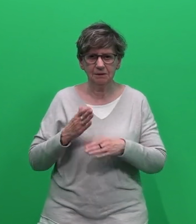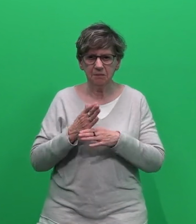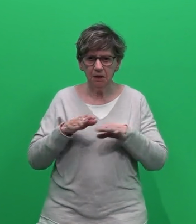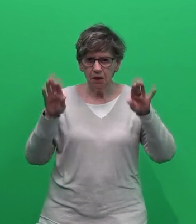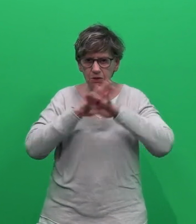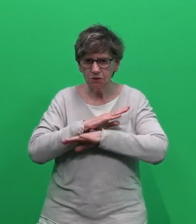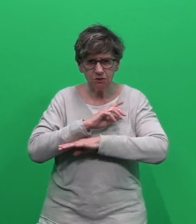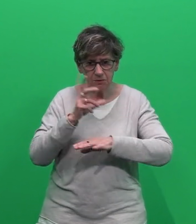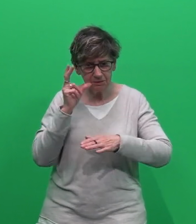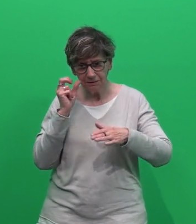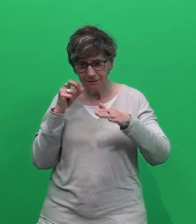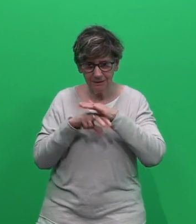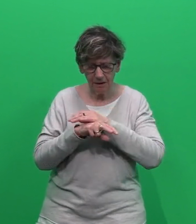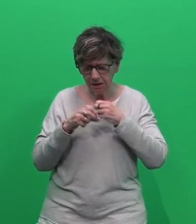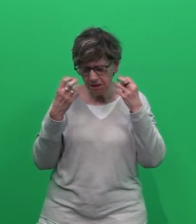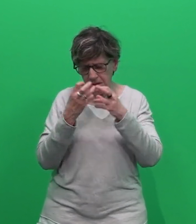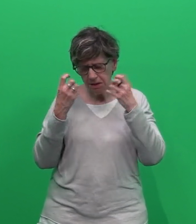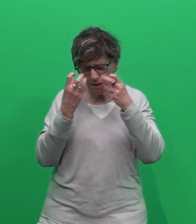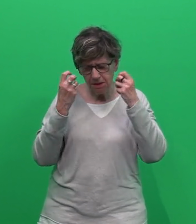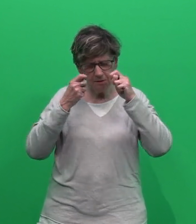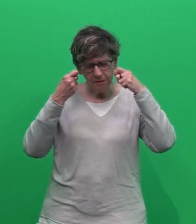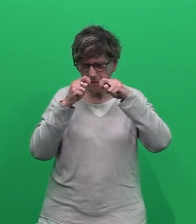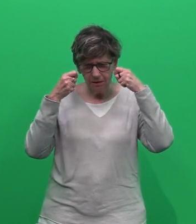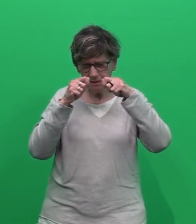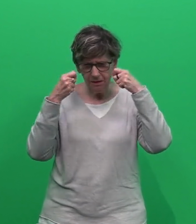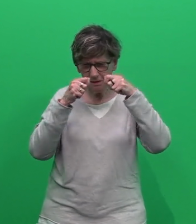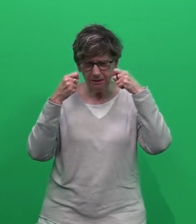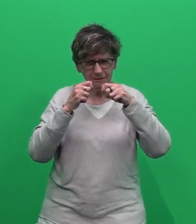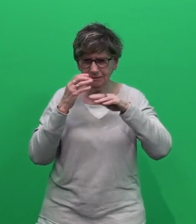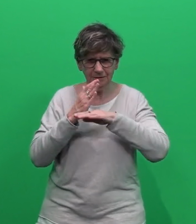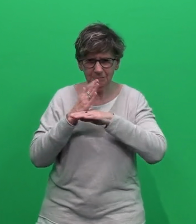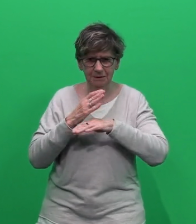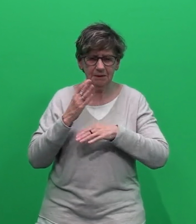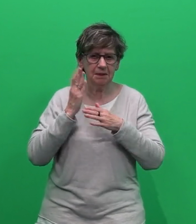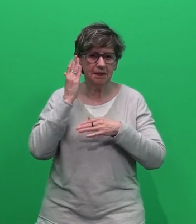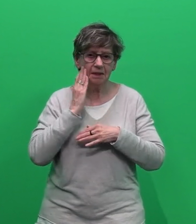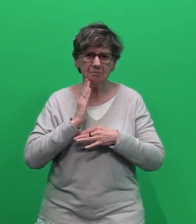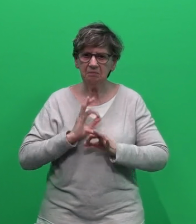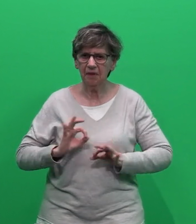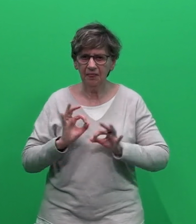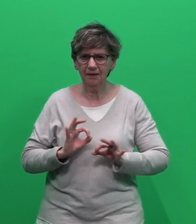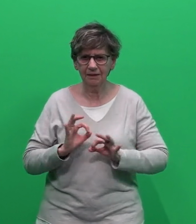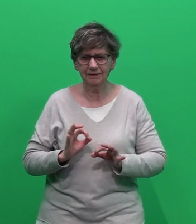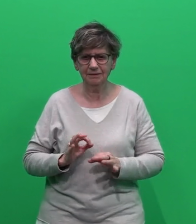Sempre passa per la nit quan ja soc al llit, m'escouen i em piquen molt els ulls, sempre passa a la nit, durant el matí no.